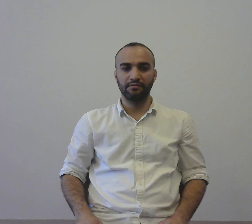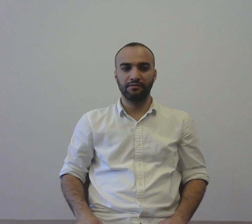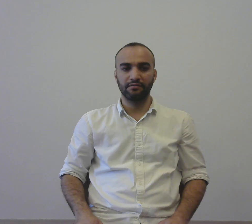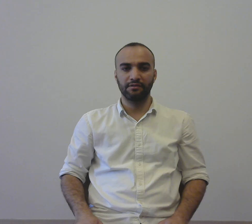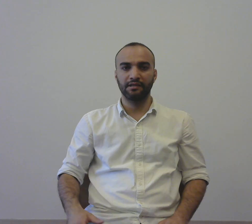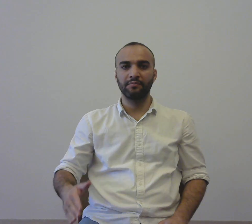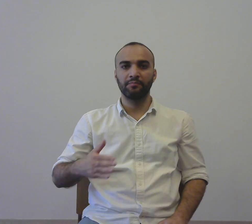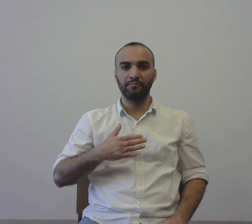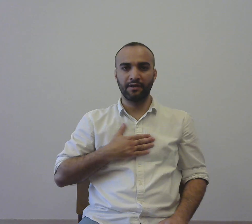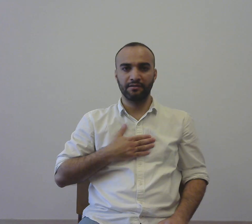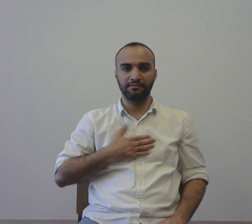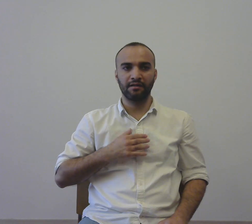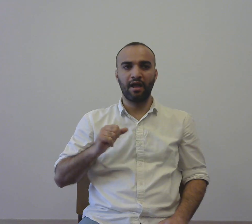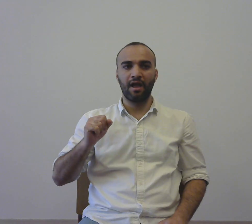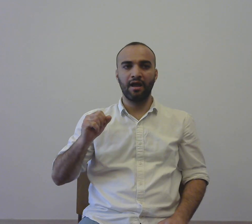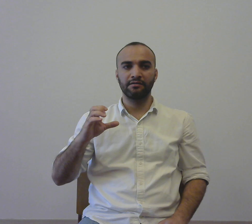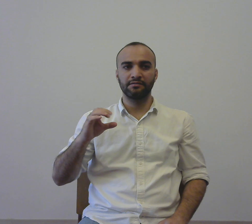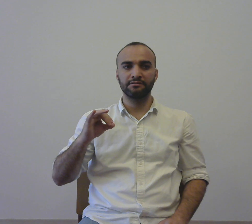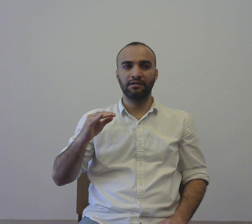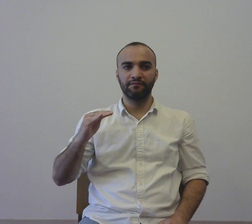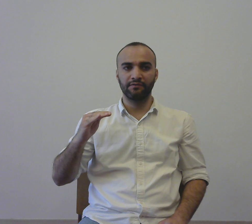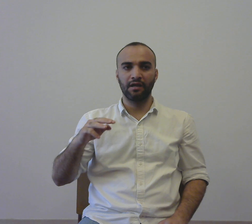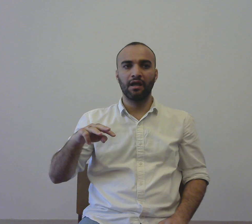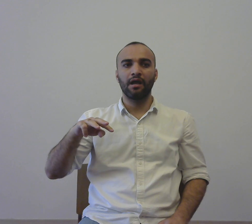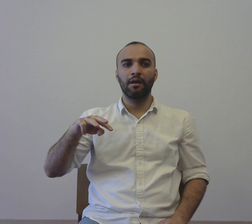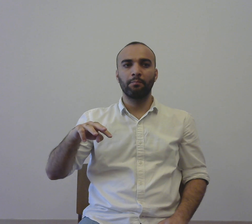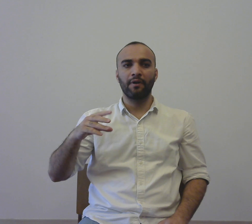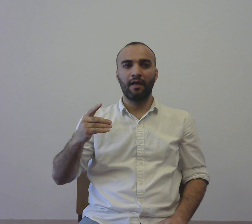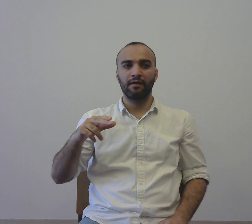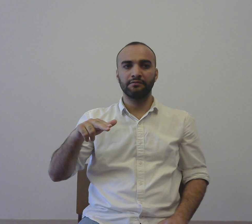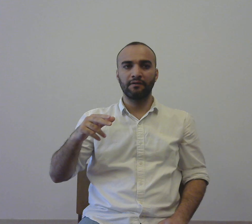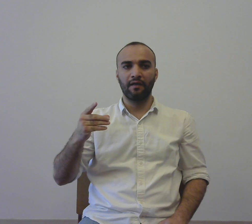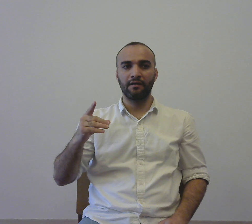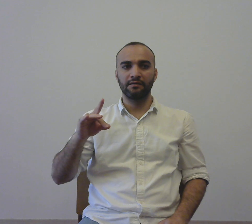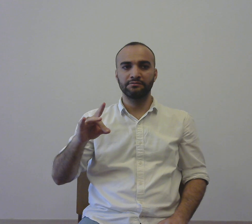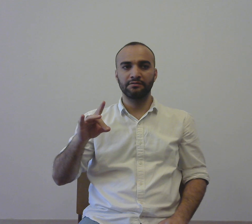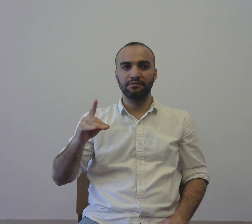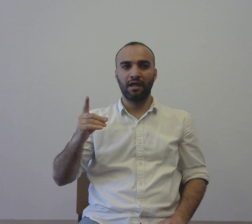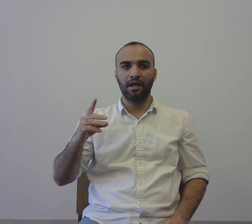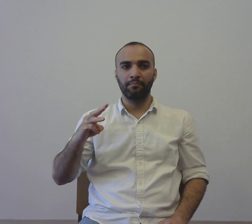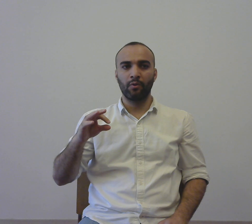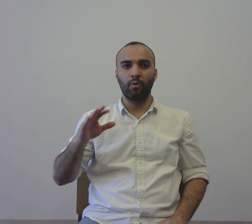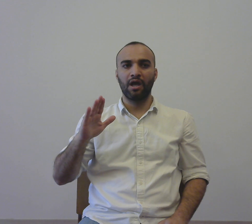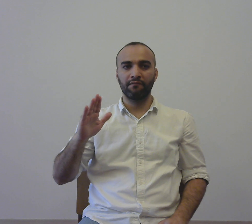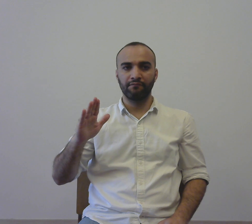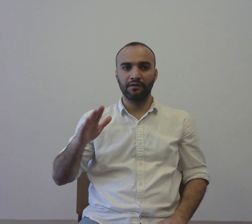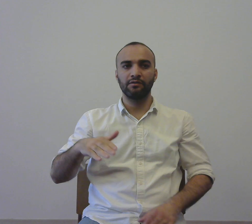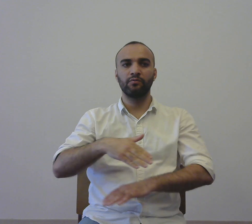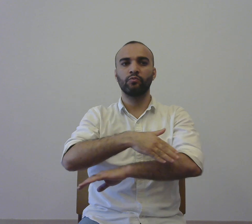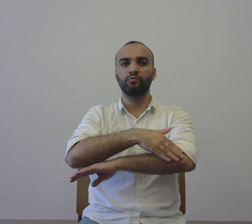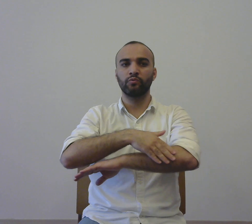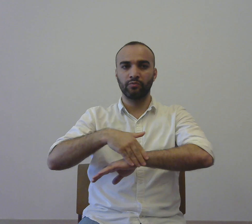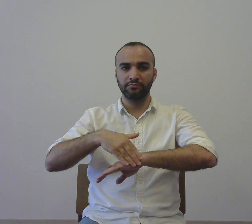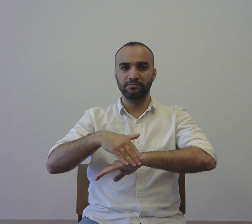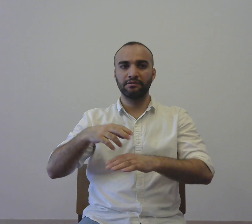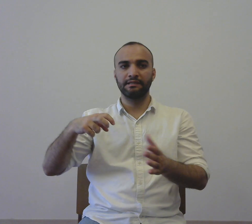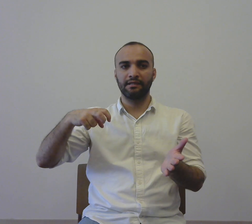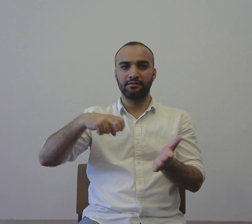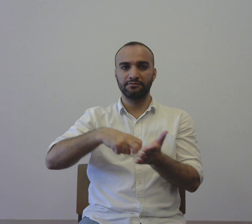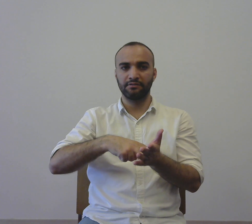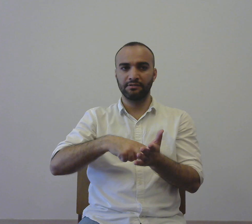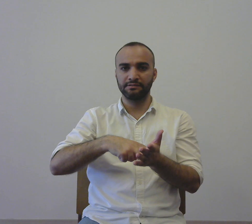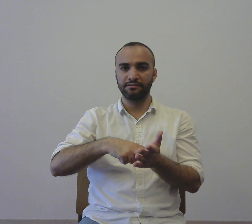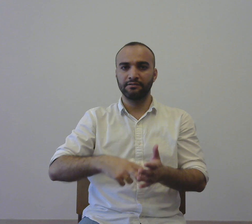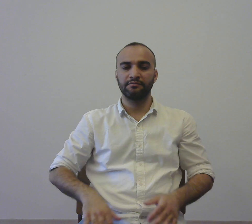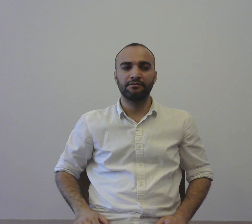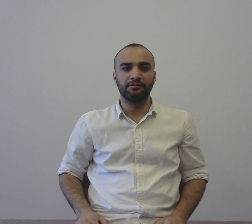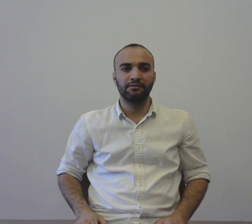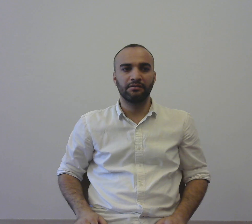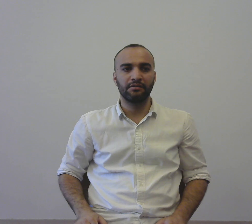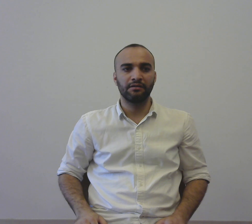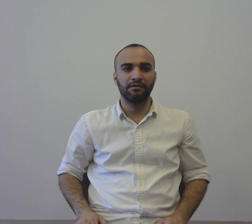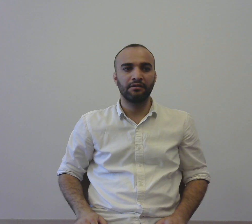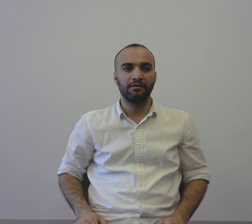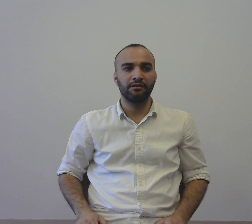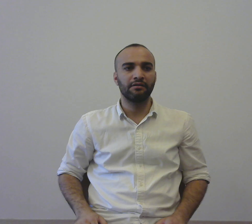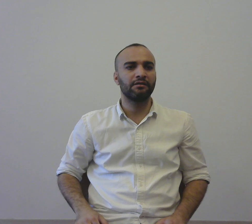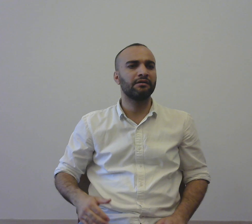Mən Asif Məhərrəmov küçəsində qeydiyyatdayam